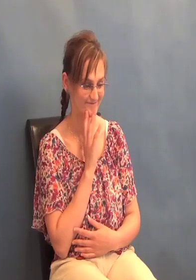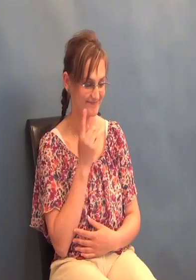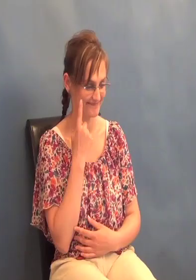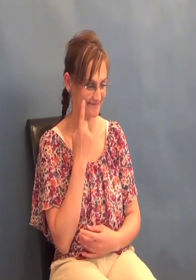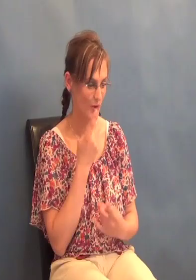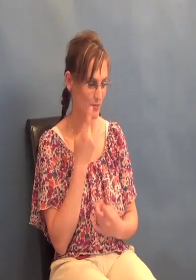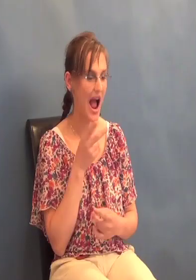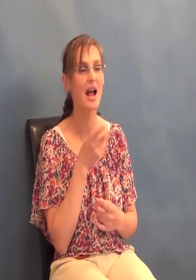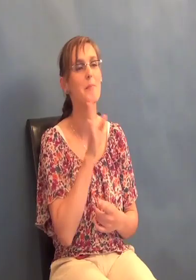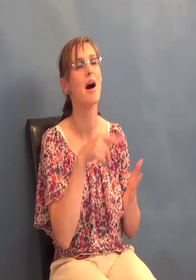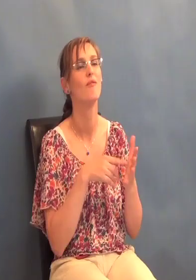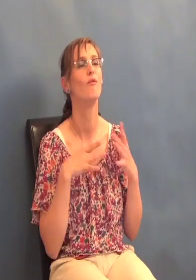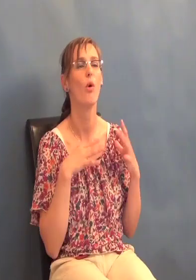Pomyślę. A kiedy masz wolne?